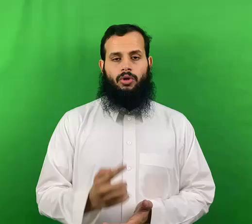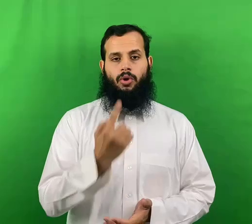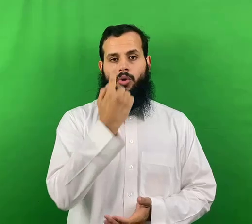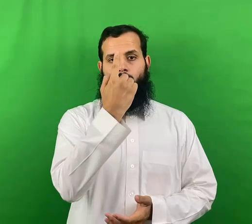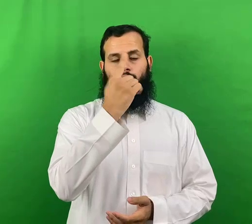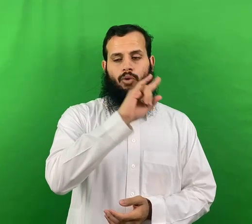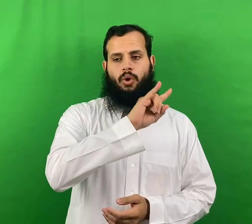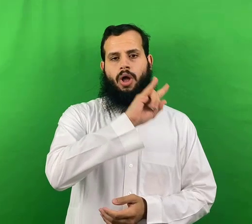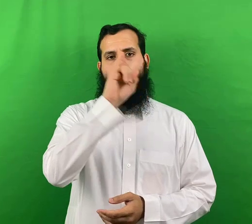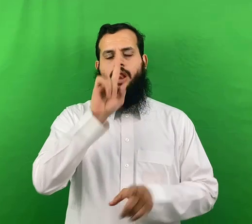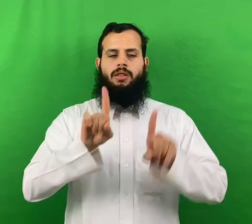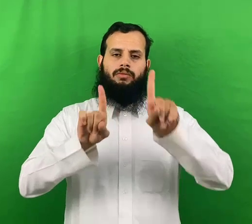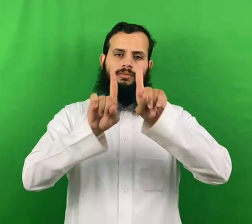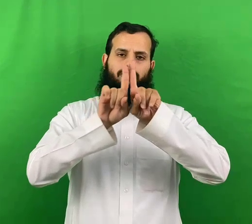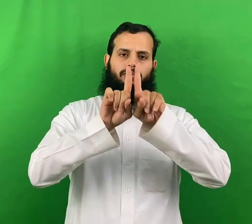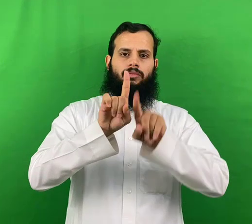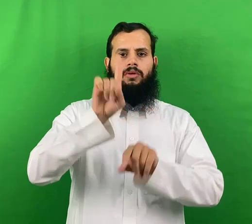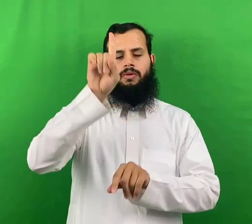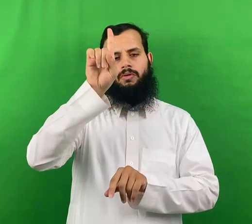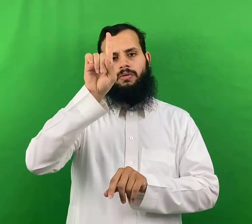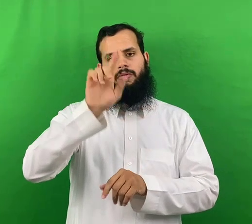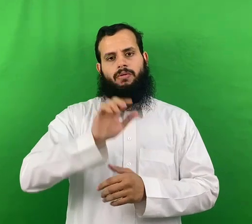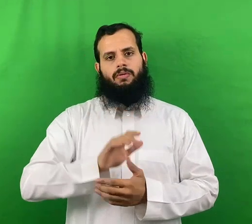وحده لا شريك له